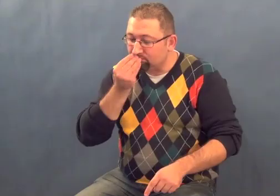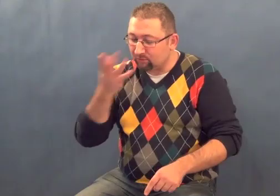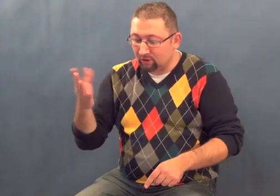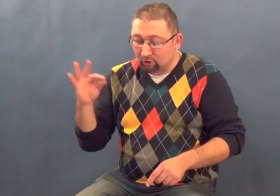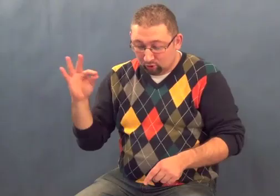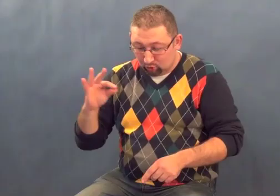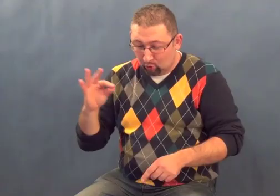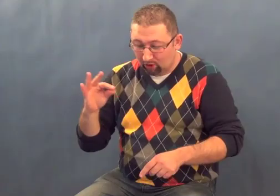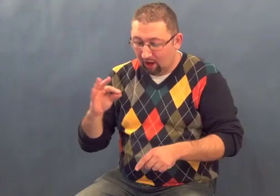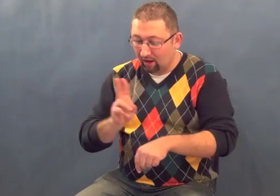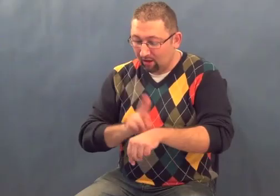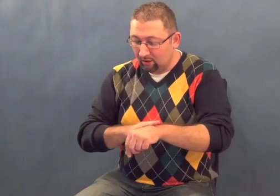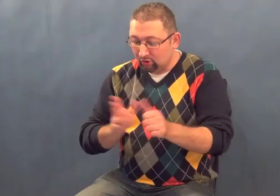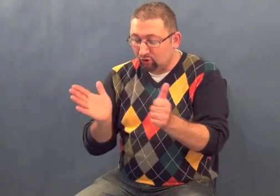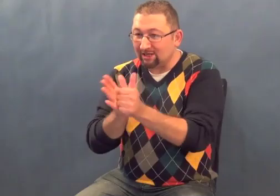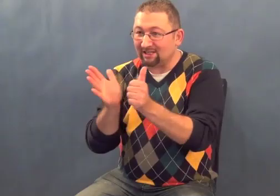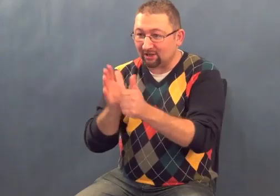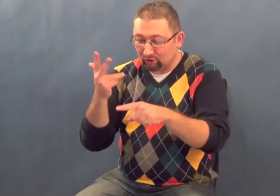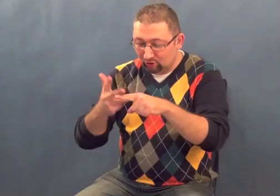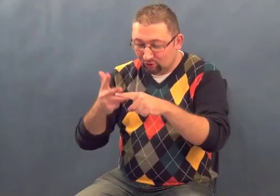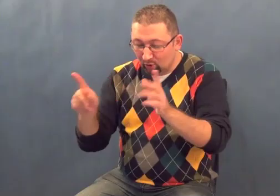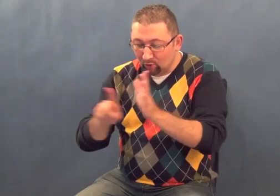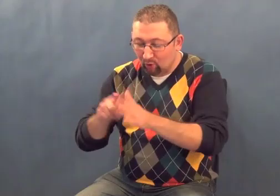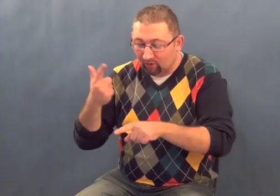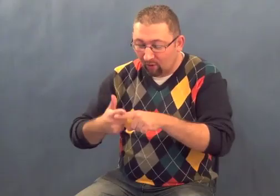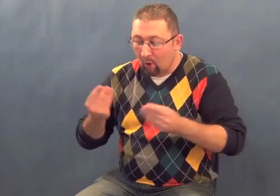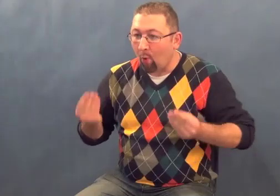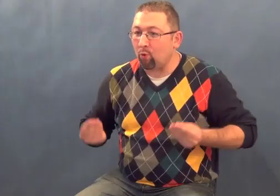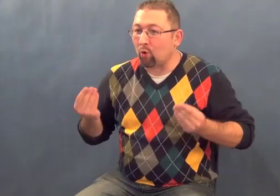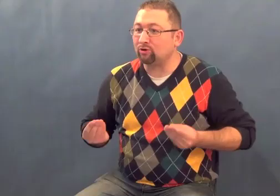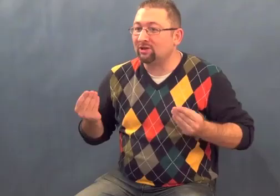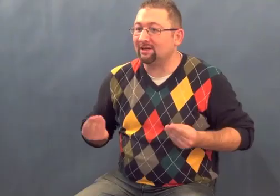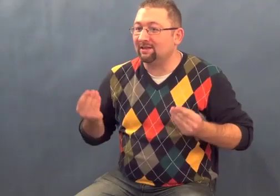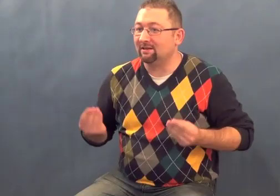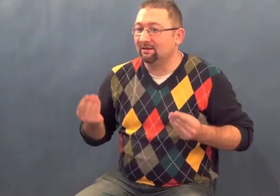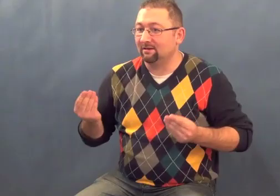W środę od godziny szesnastej trzydzieści do dwudziestej urodziny.